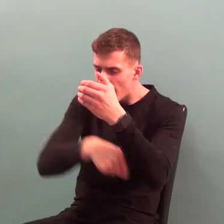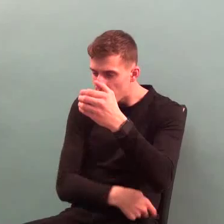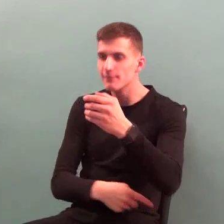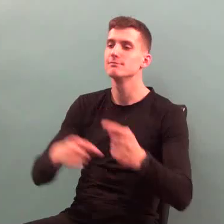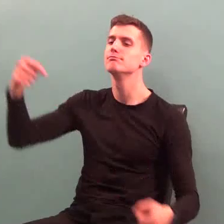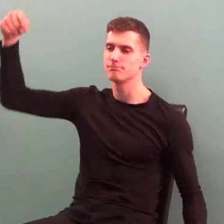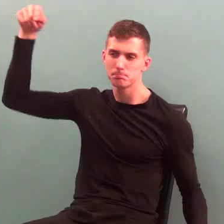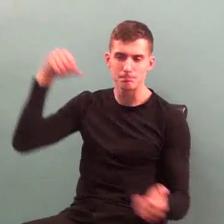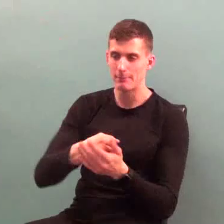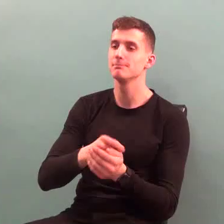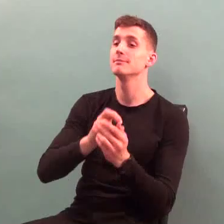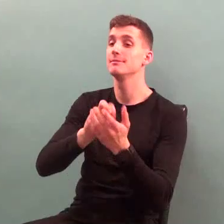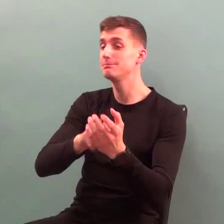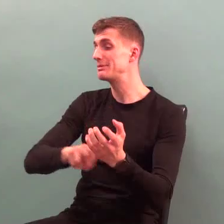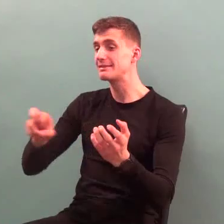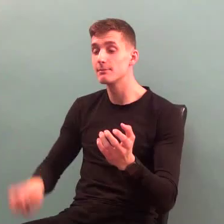Wypada z rynny i uderza w ziemię.